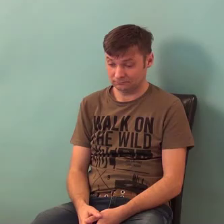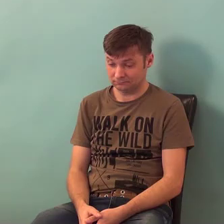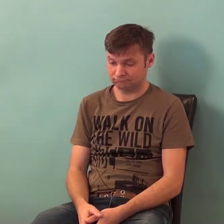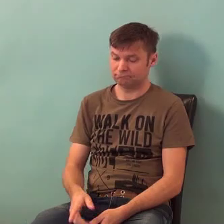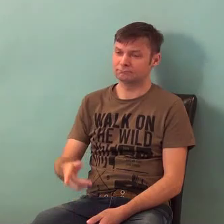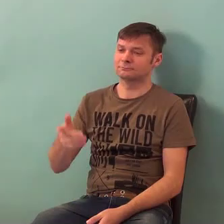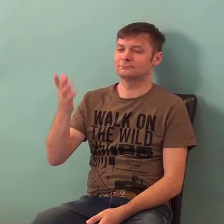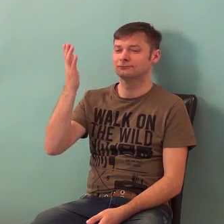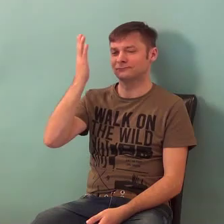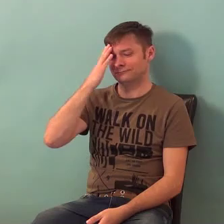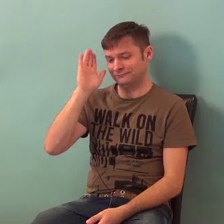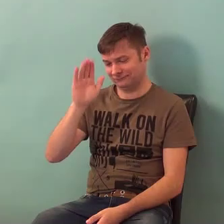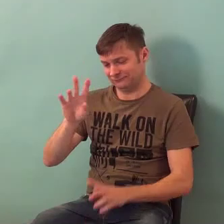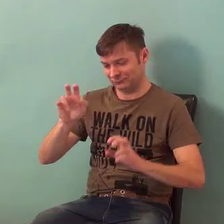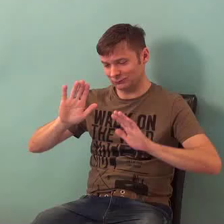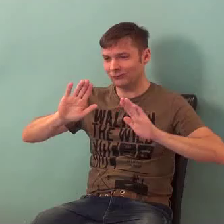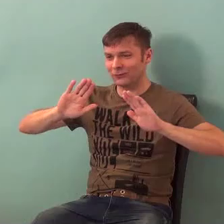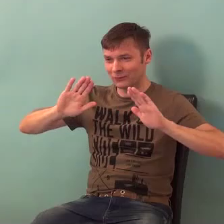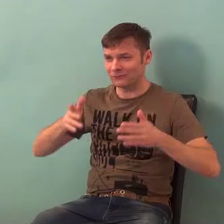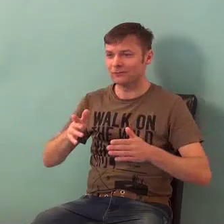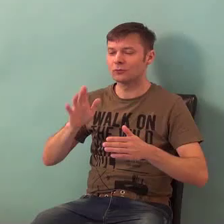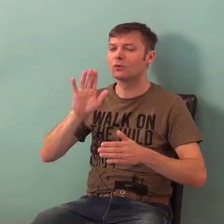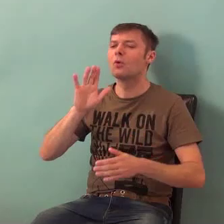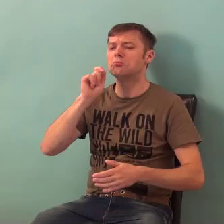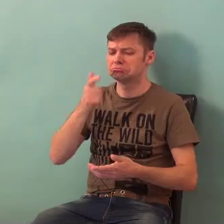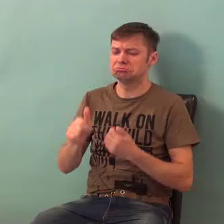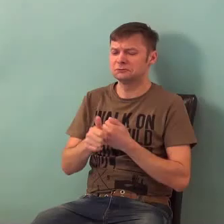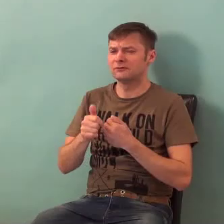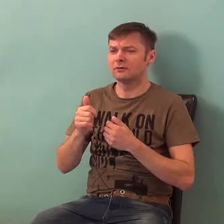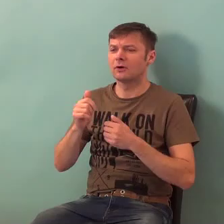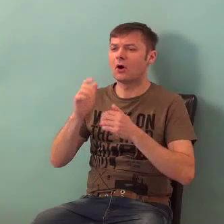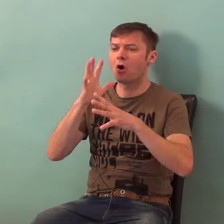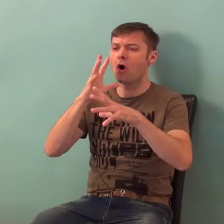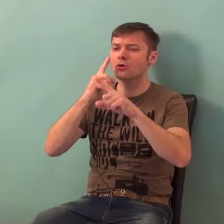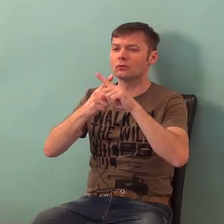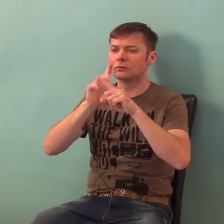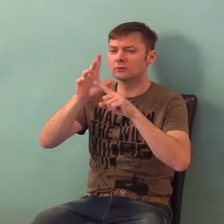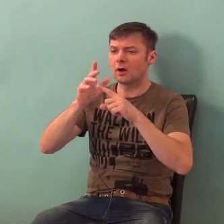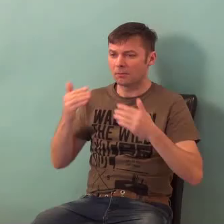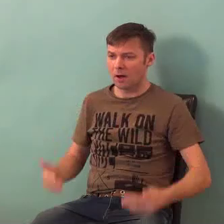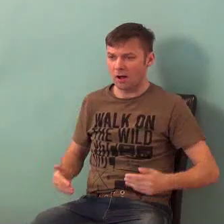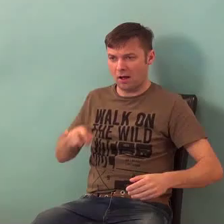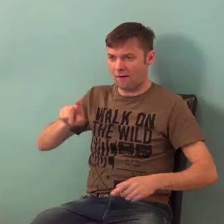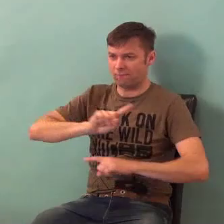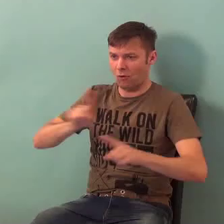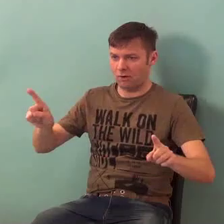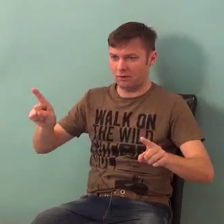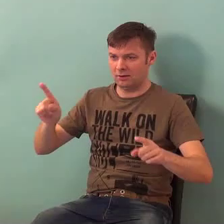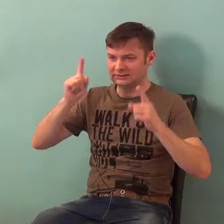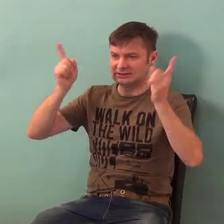Już wiem! Powód jest taki, że nie wolno w majtkach wchodzić do kościoła, jest zakaz.